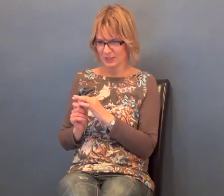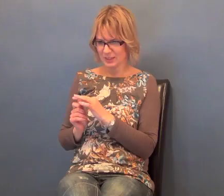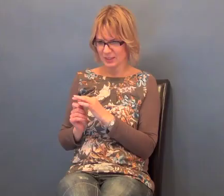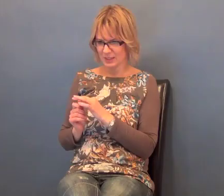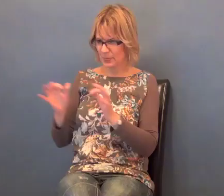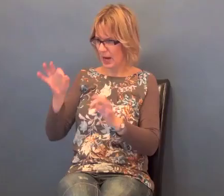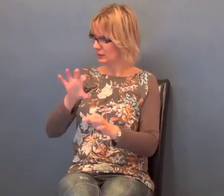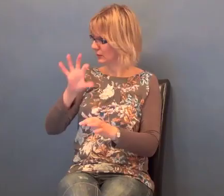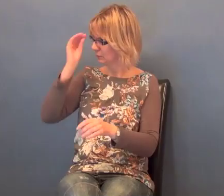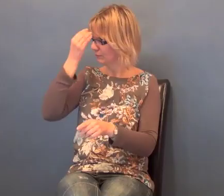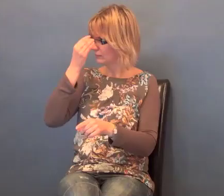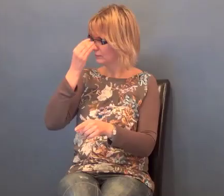Teraz mam oglądać i zapamiętać?